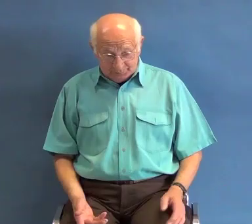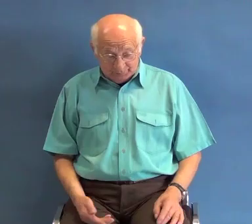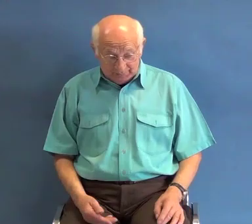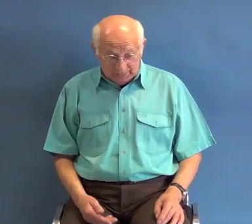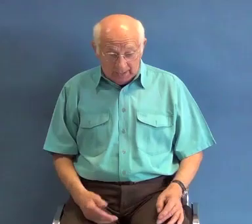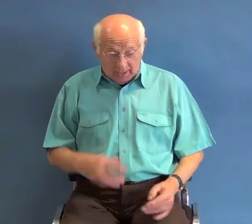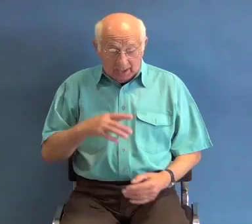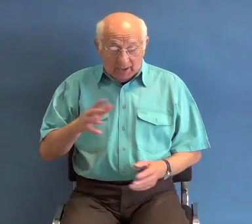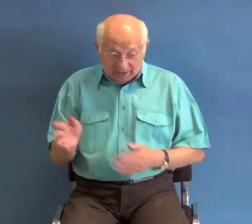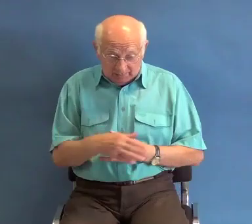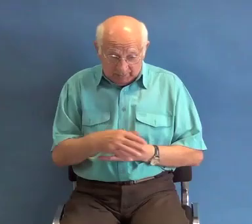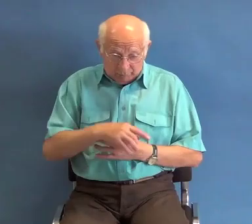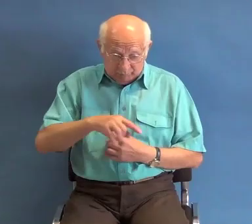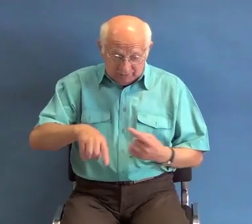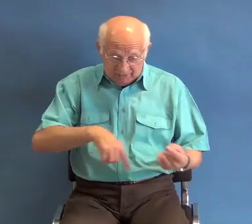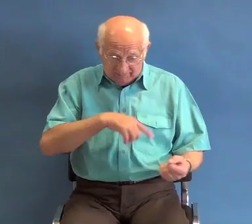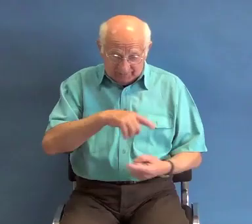Ryba pływa w koło.